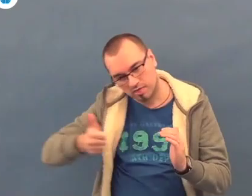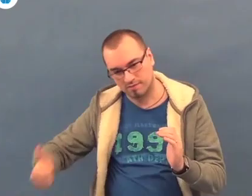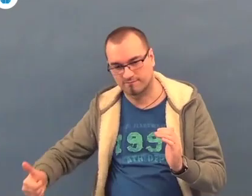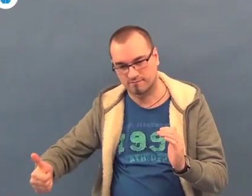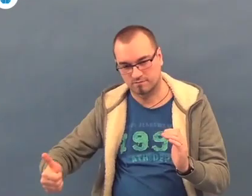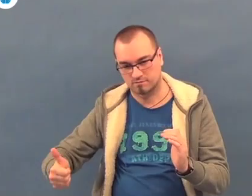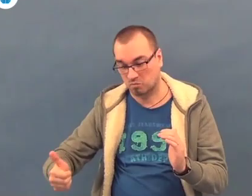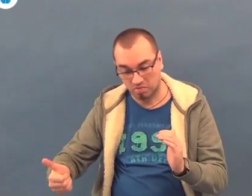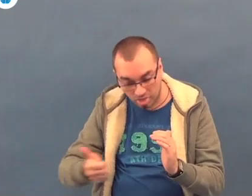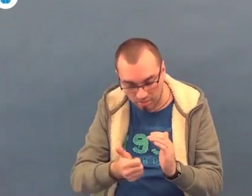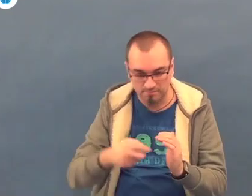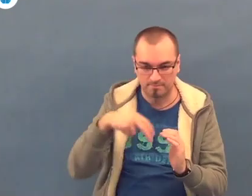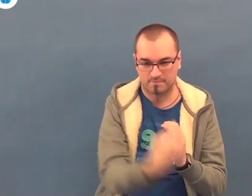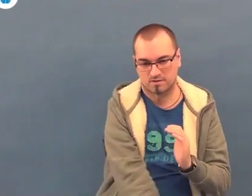Jeśli będą stali blisko, to mogą spaść.